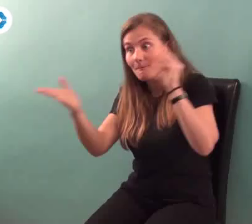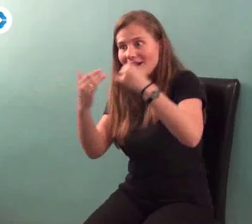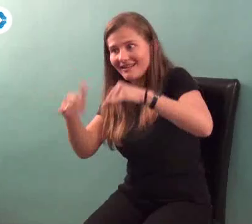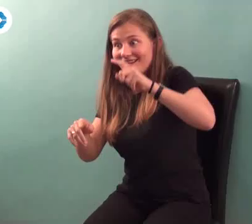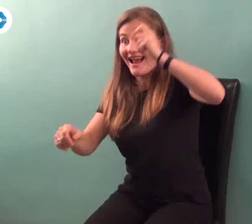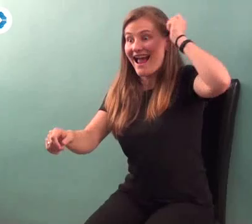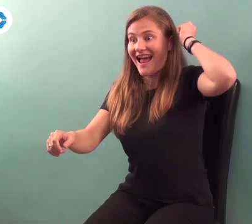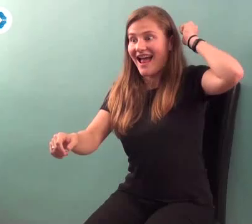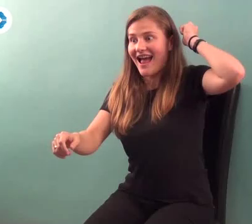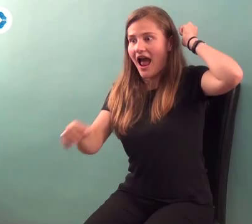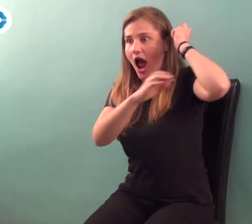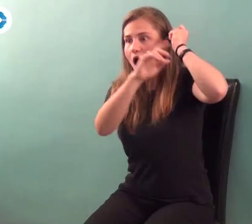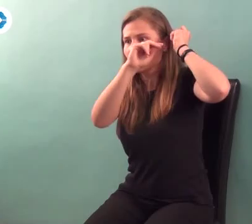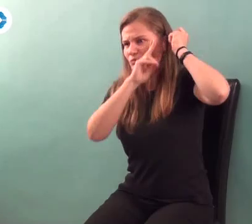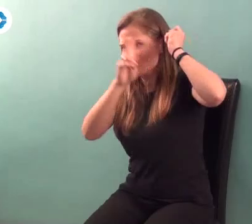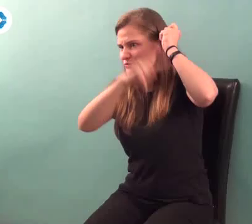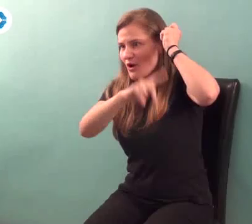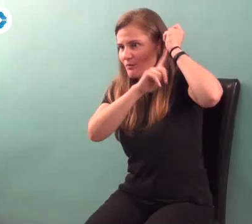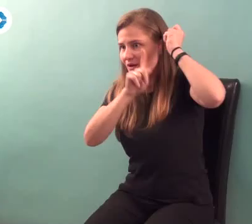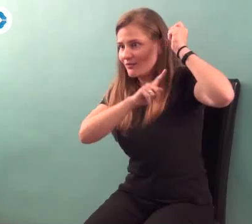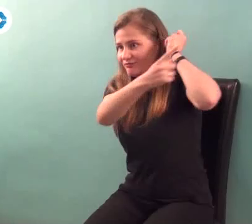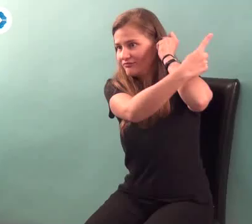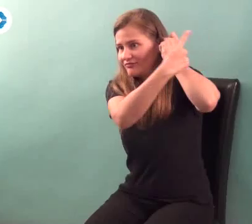Zanim rzuca akurat zjawia się za nim ktoś, to policjant, który patrolował.